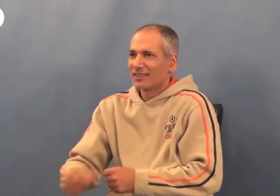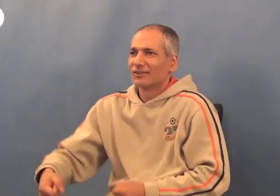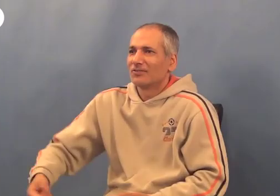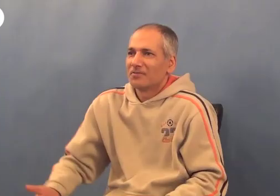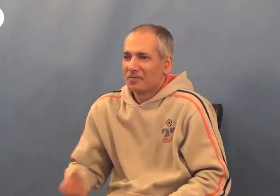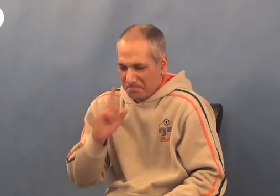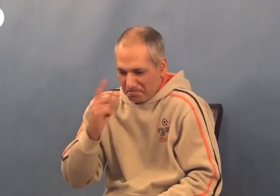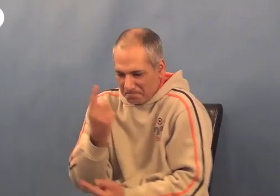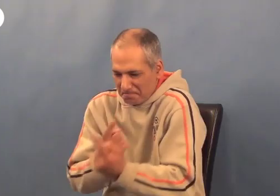Mężczyzna zastanawia się.